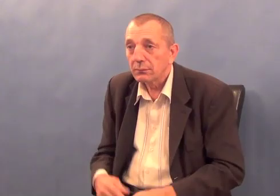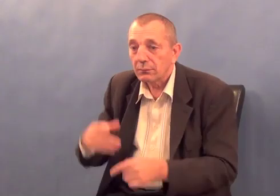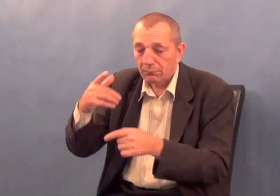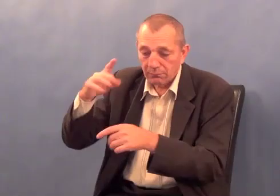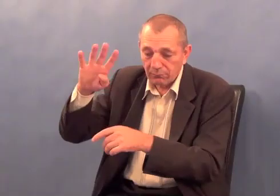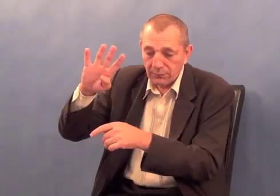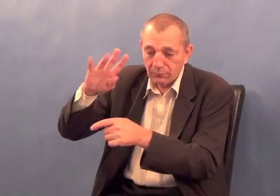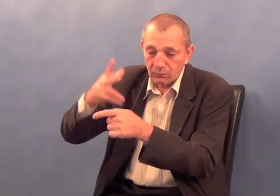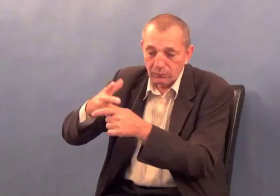O czwartej trzydzieści, dwudziestego czwartego.